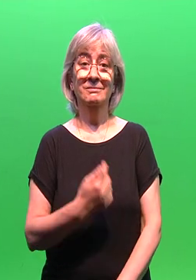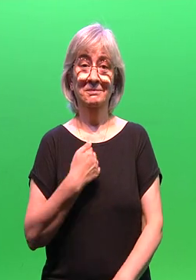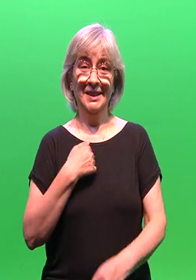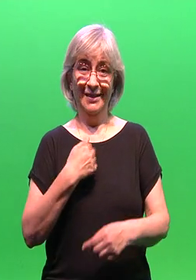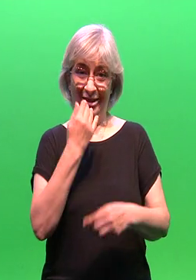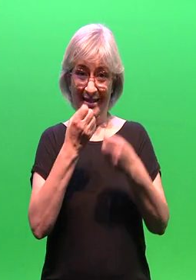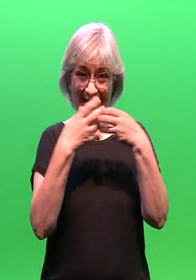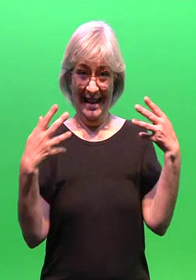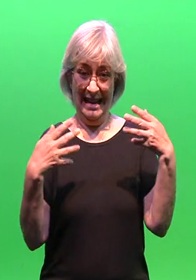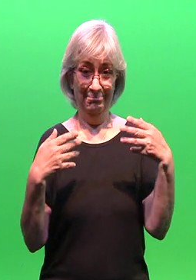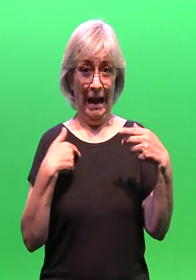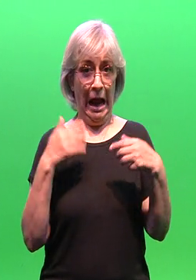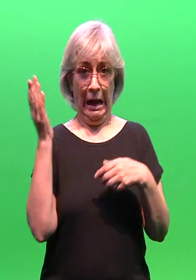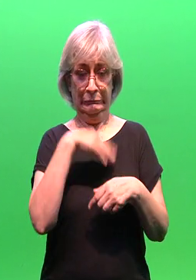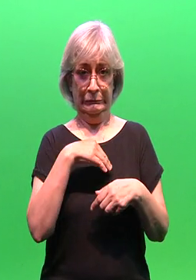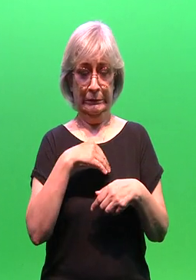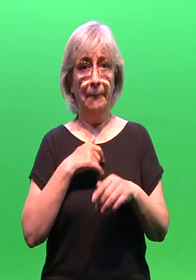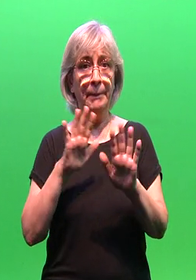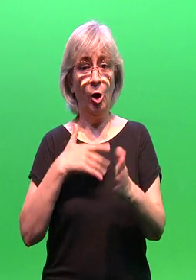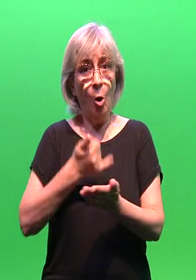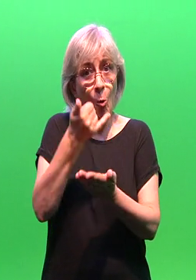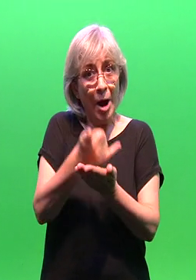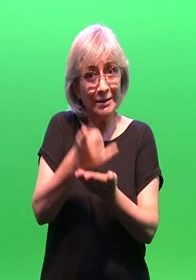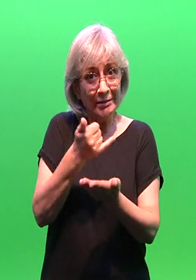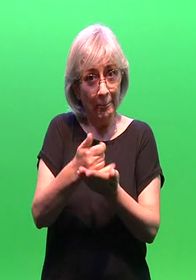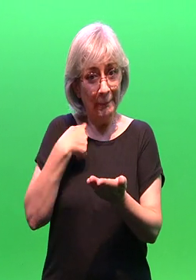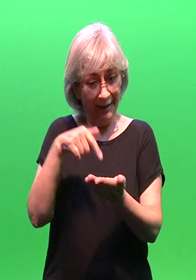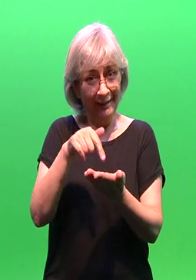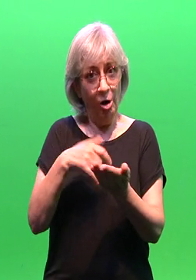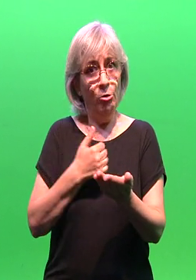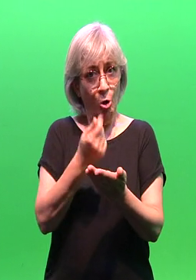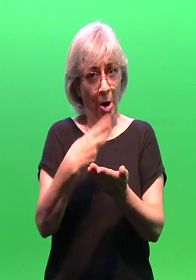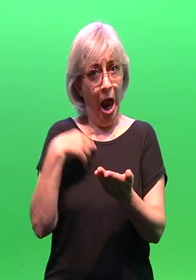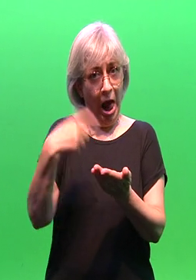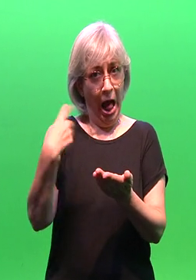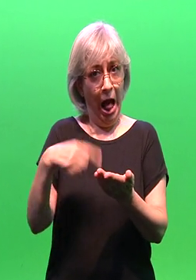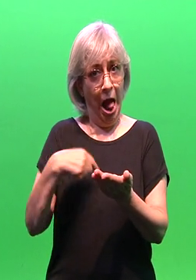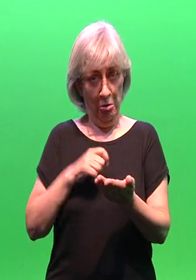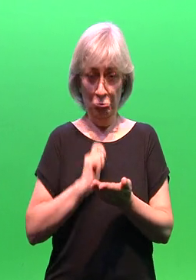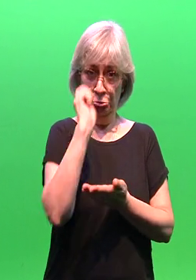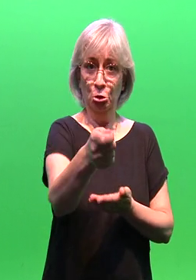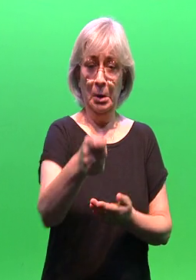No tinc correu electrònic, però tinc Whatsapp, et puc donar el número.